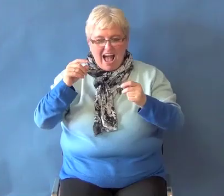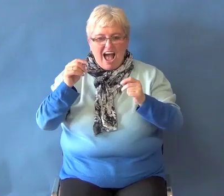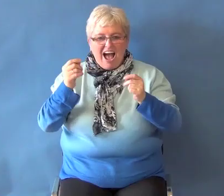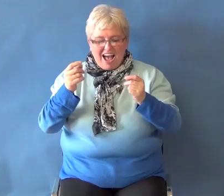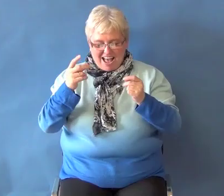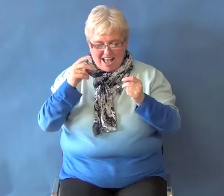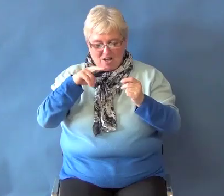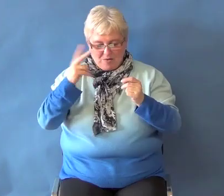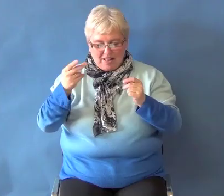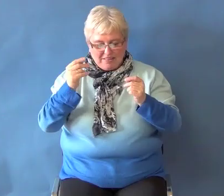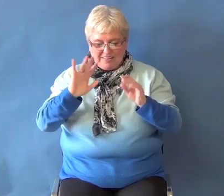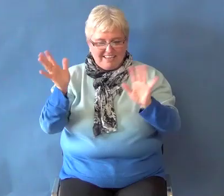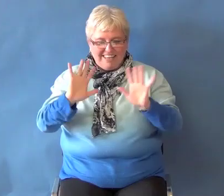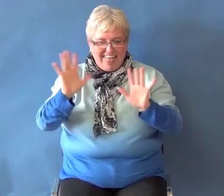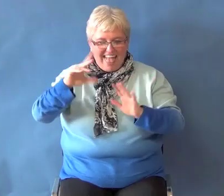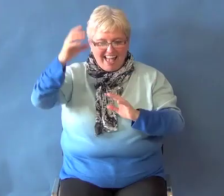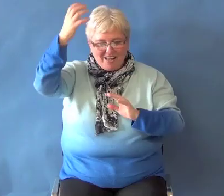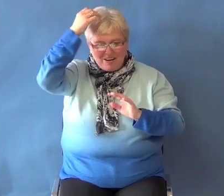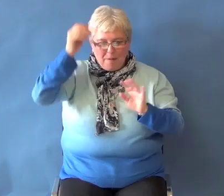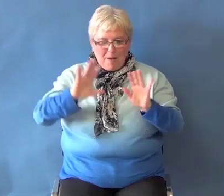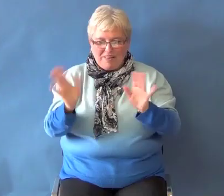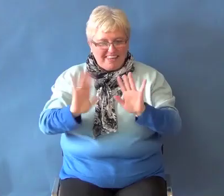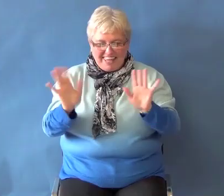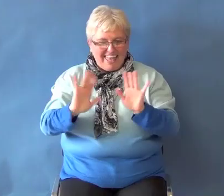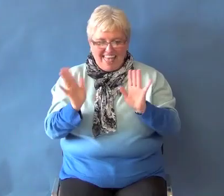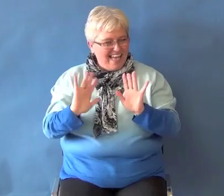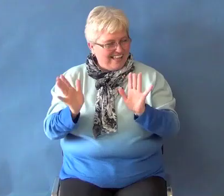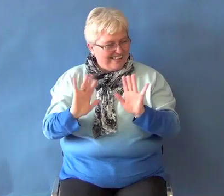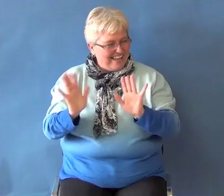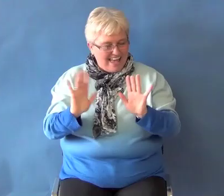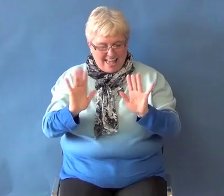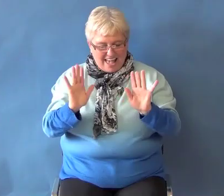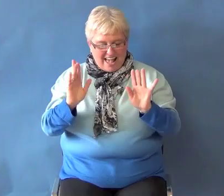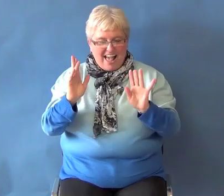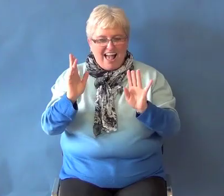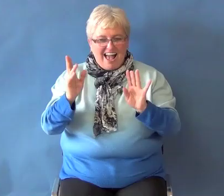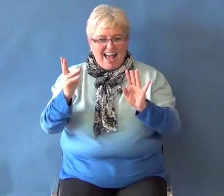A drugi mówi: nie, nie, bo trafisz w głowę, nie.